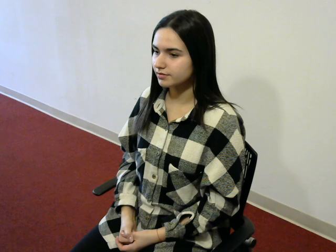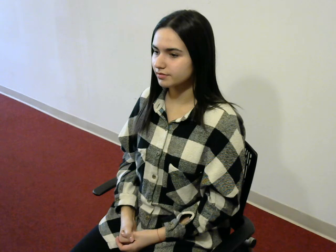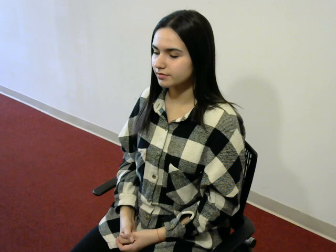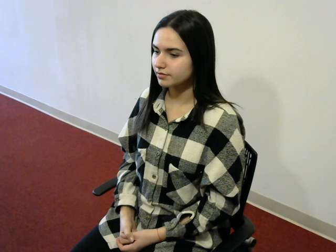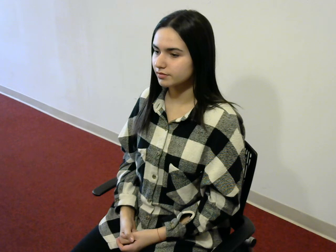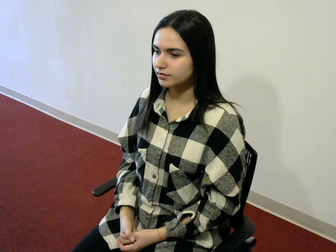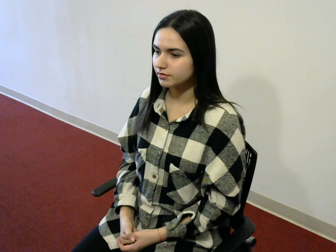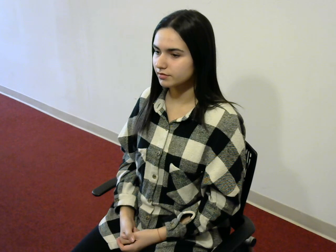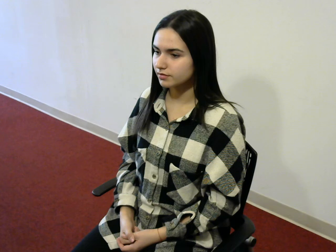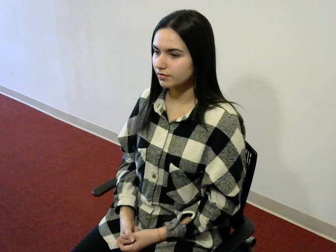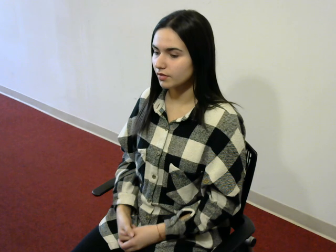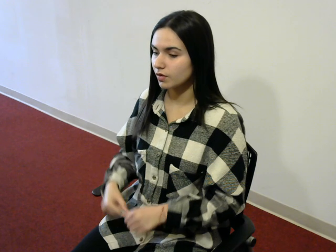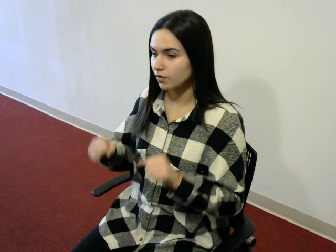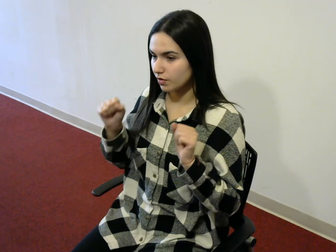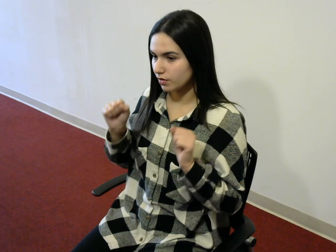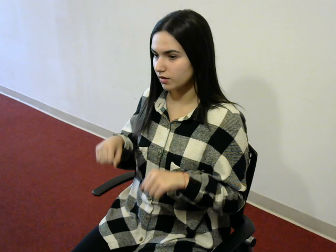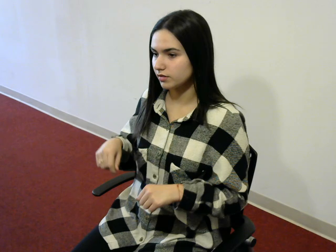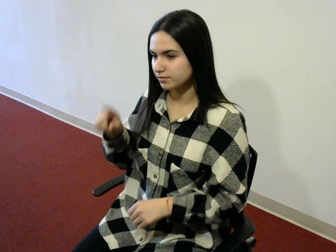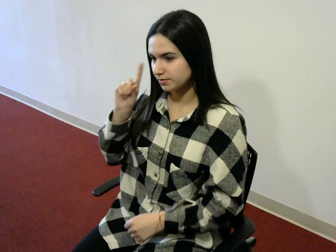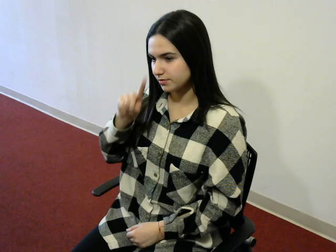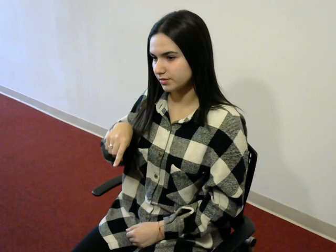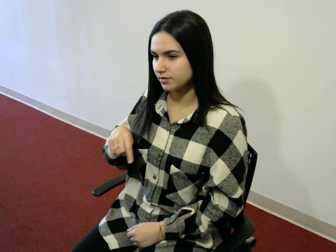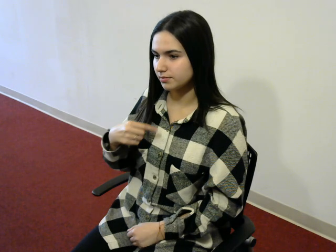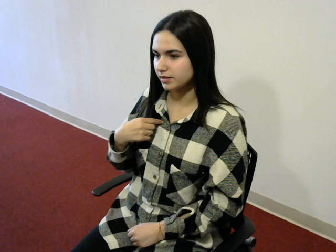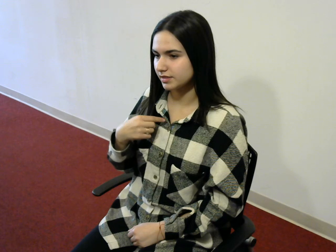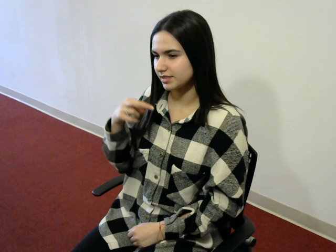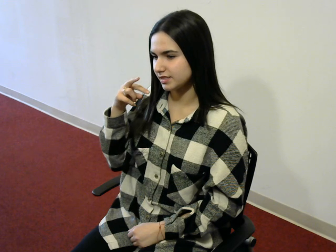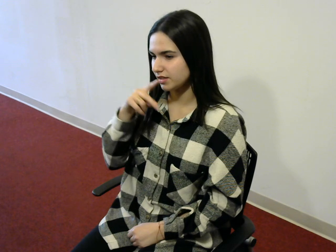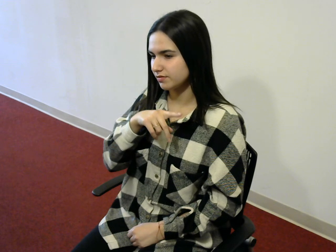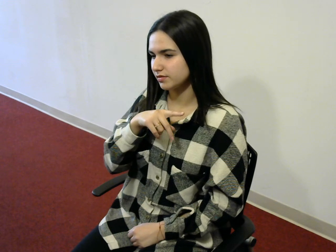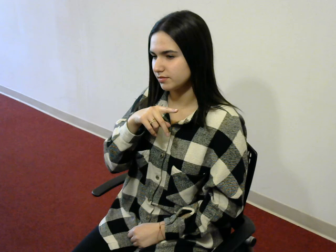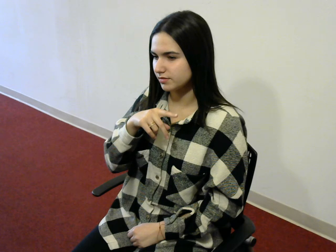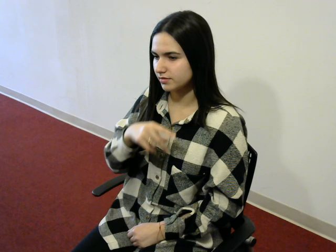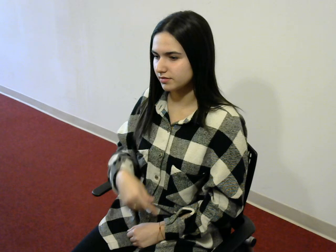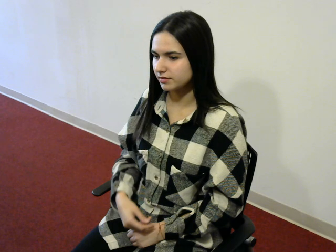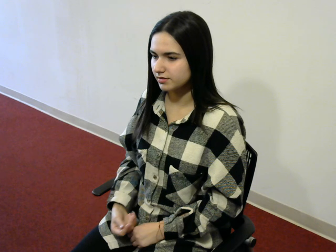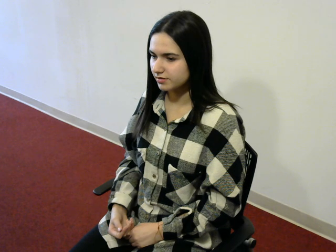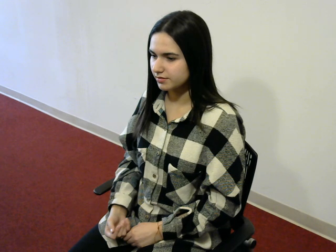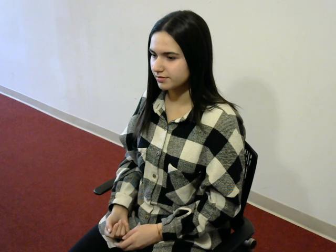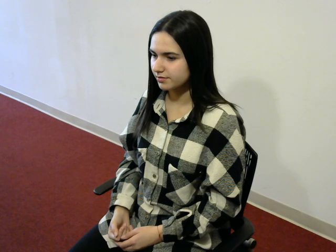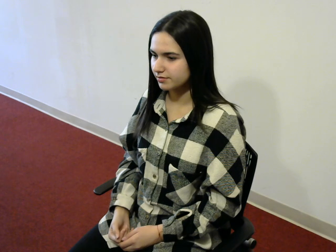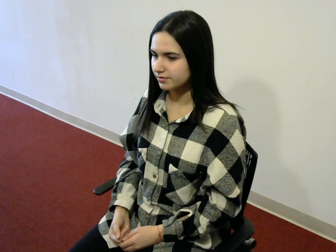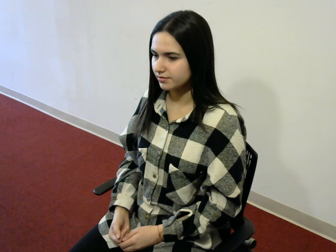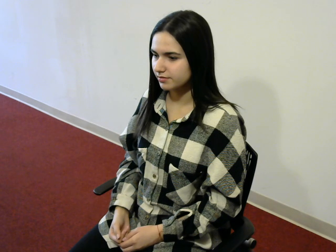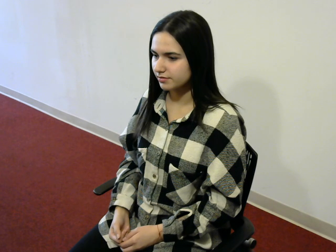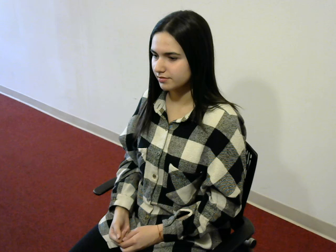Ola bilər mən zəhərlənmişəm